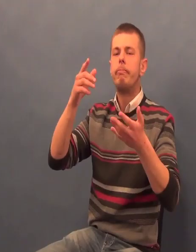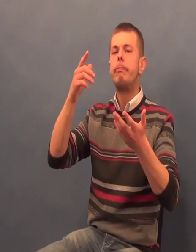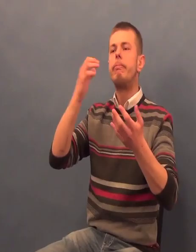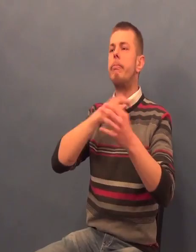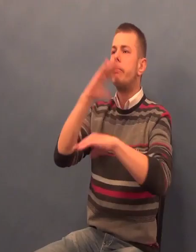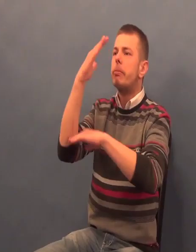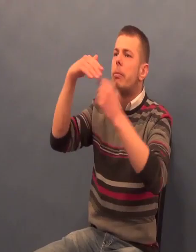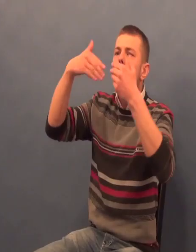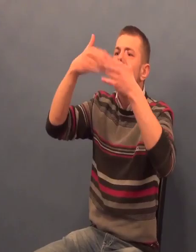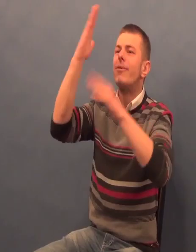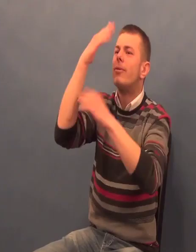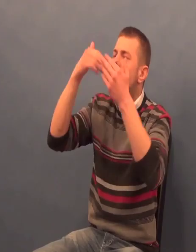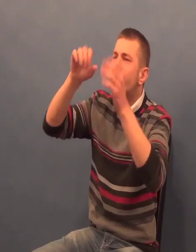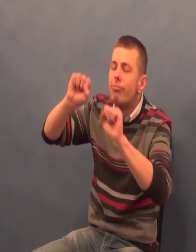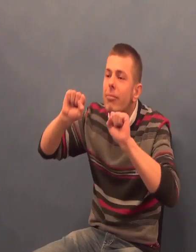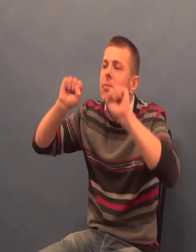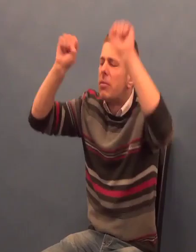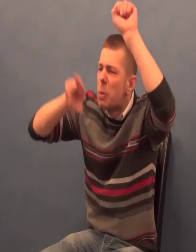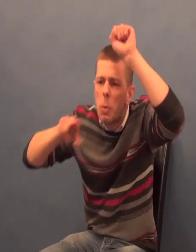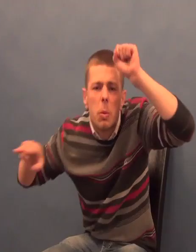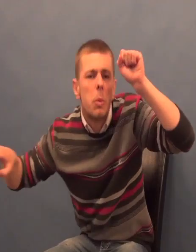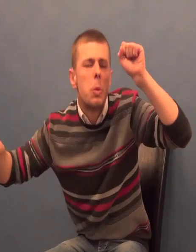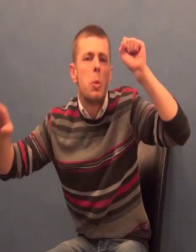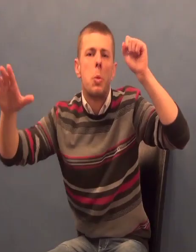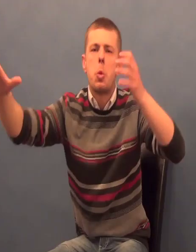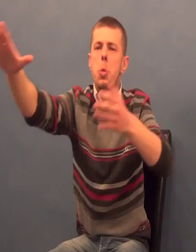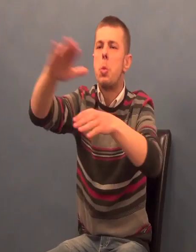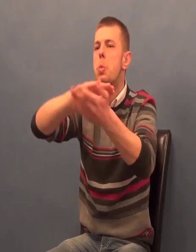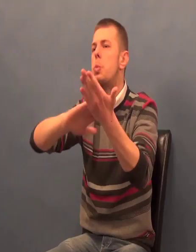Otwierają okno i wyglądają, ale jest pusto.